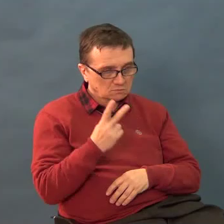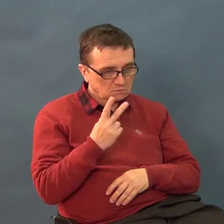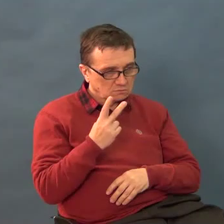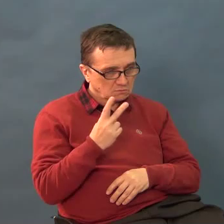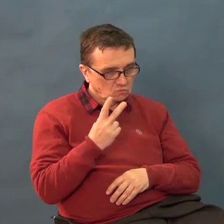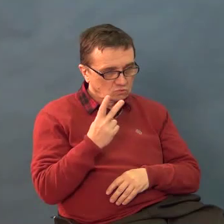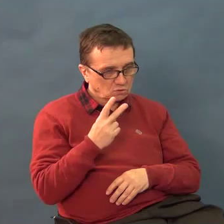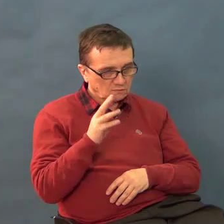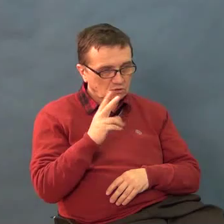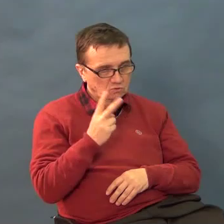Drugiego, we wtorek.